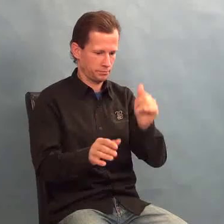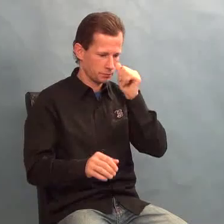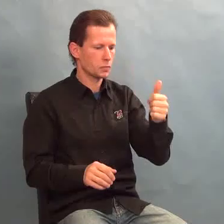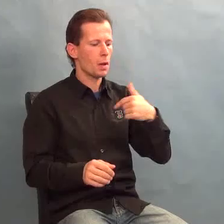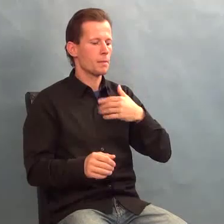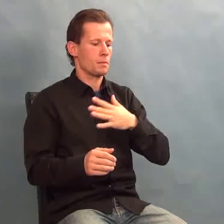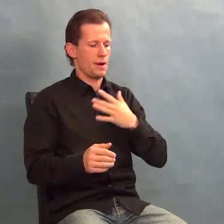Mam wolne...